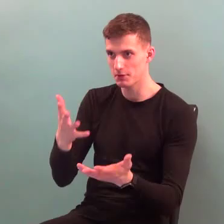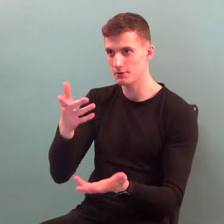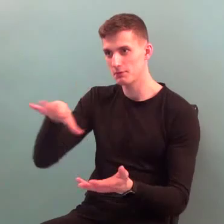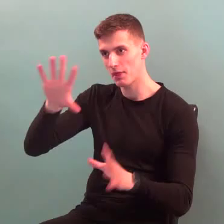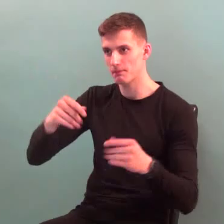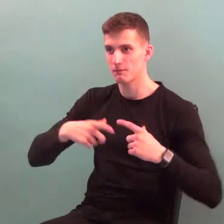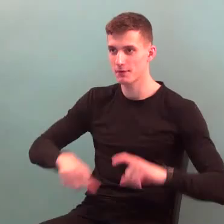Na wsi jest dziwnie.